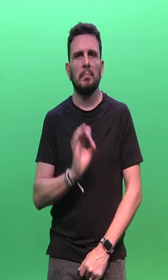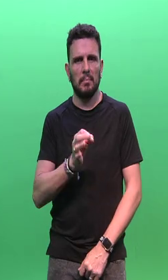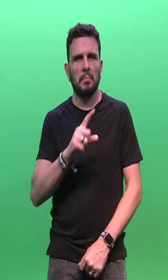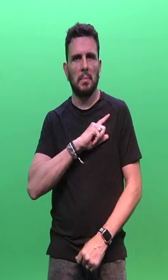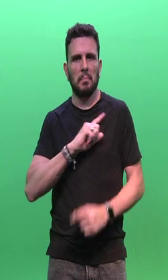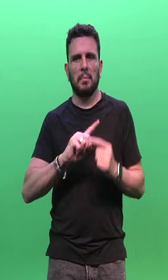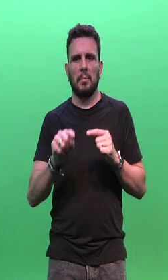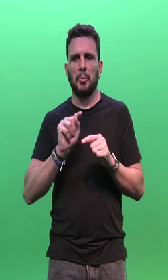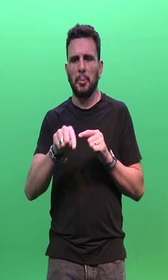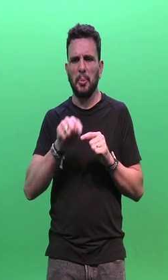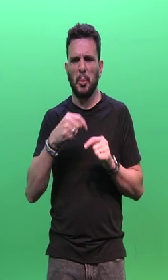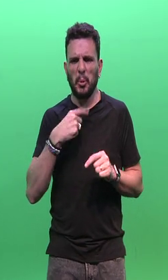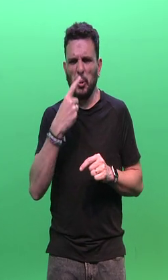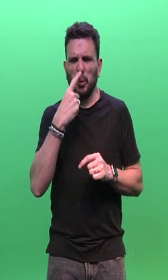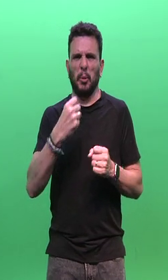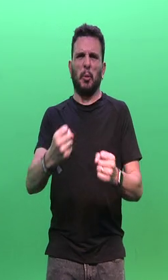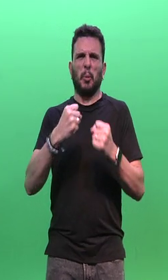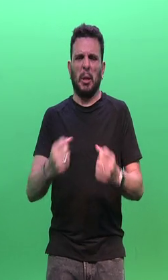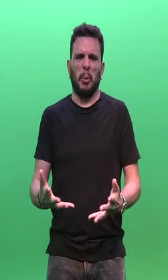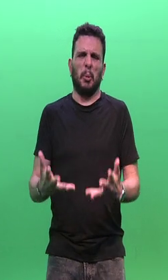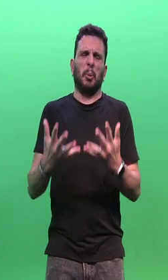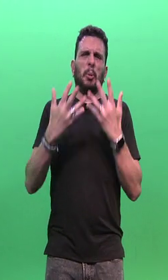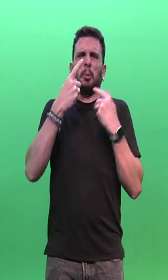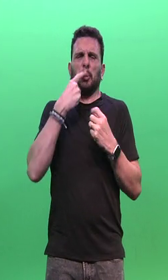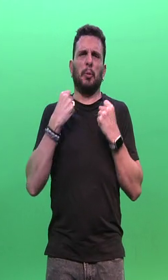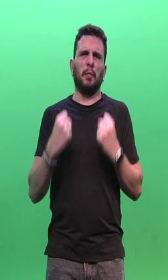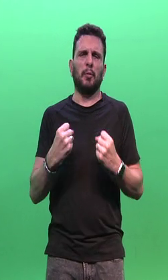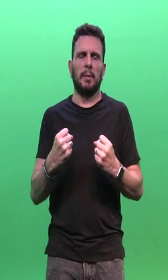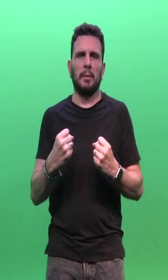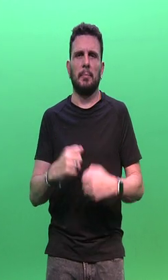Sí, quan faig pipí sento una olor molt forta.